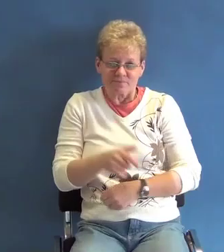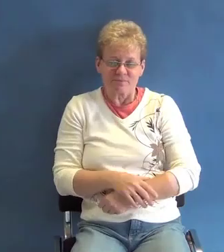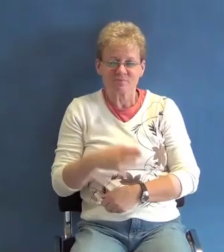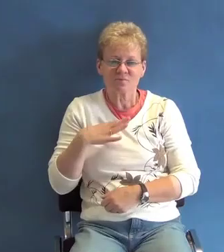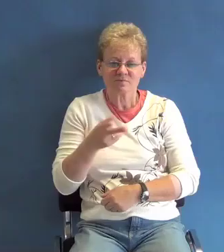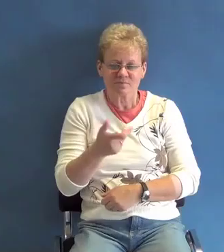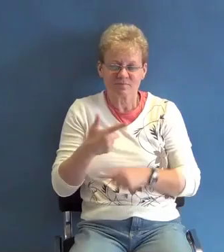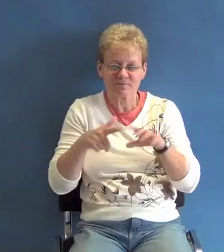Masz wolne dwudziestego siódmego?